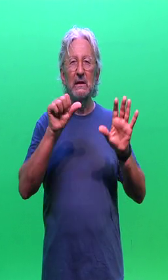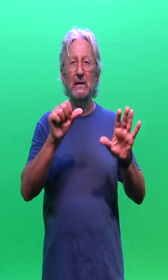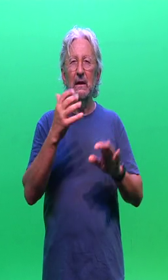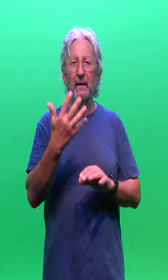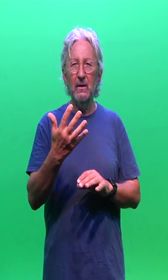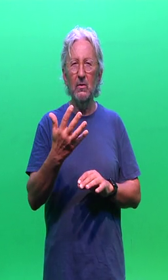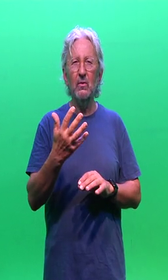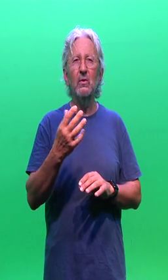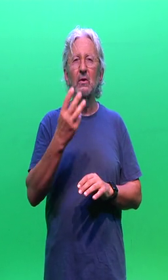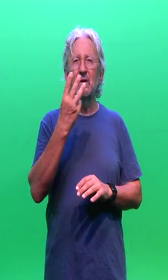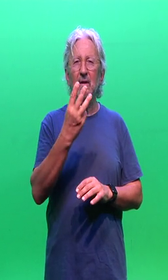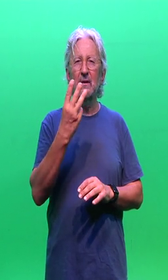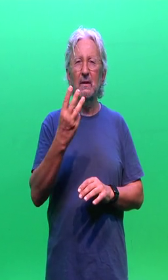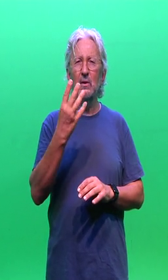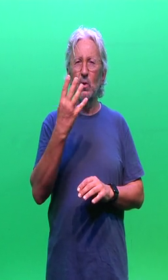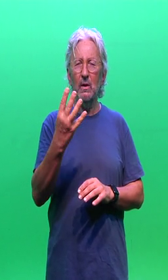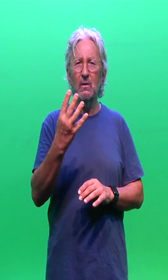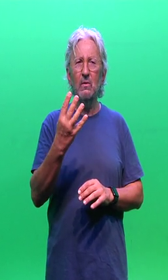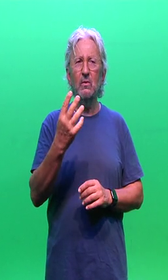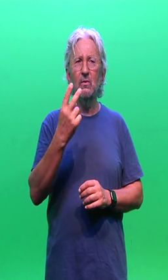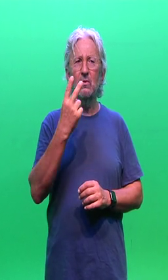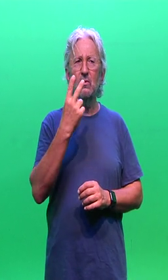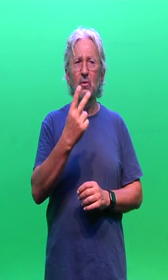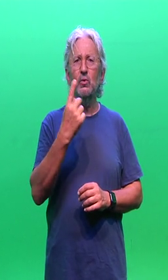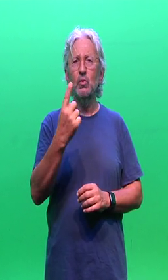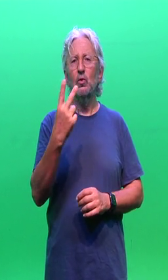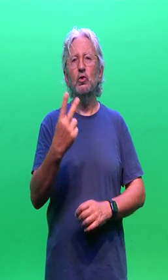Seixanta-cinc, trenta-tres, quatre, dos, u, dos.